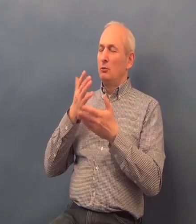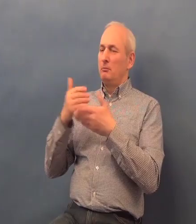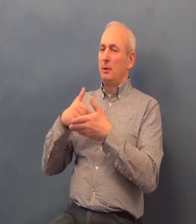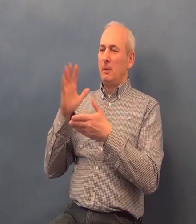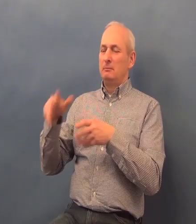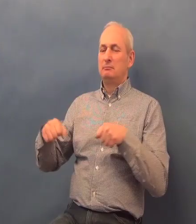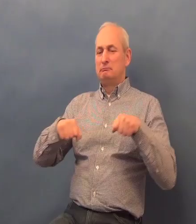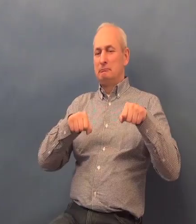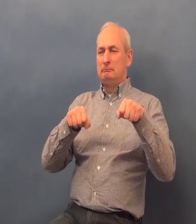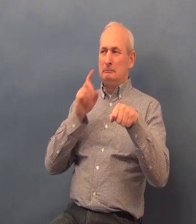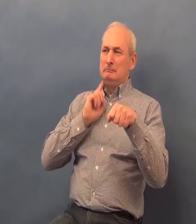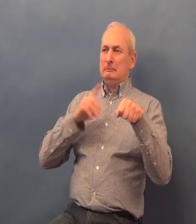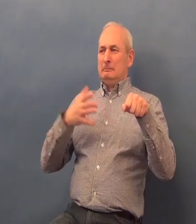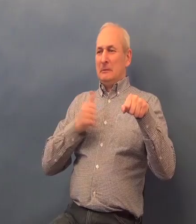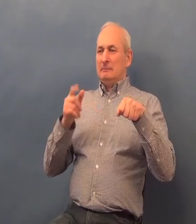Chłopiec jest zmieszany, niepewnie idzie, prowadząc rower.